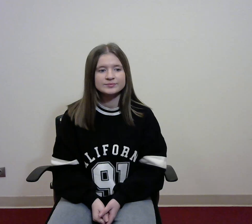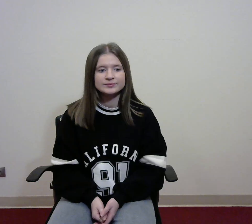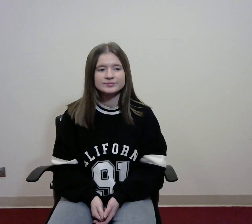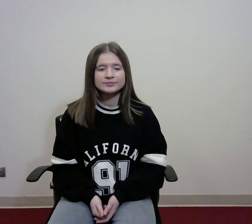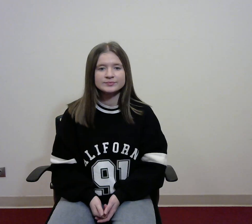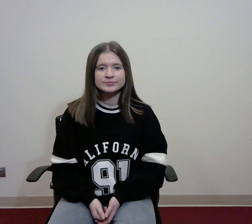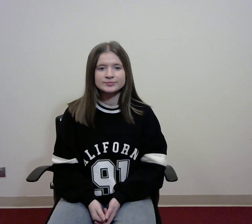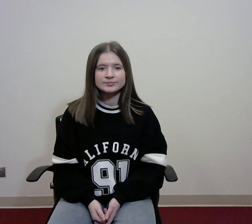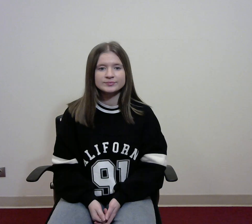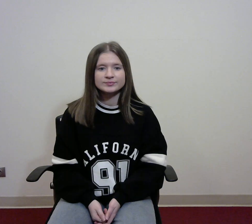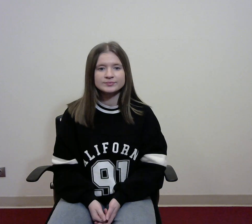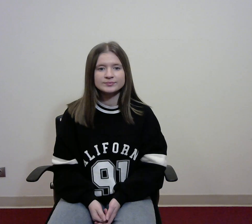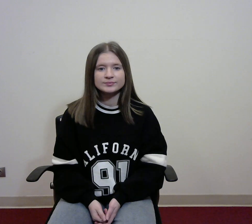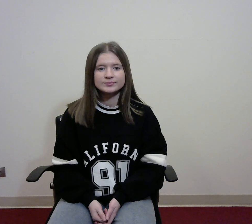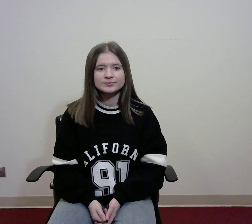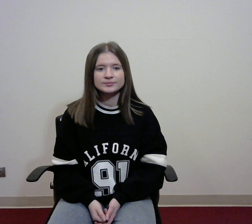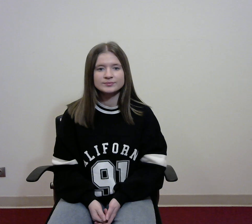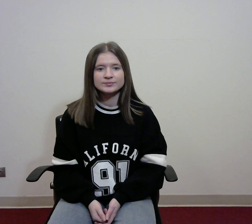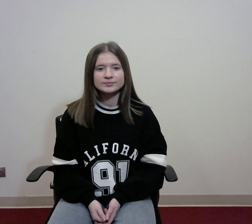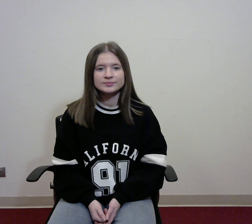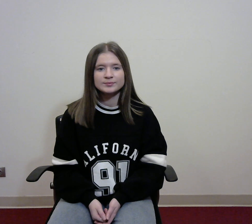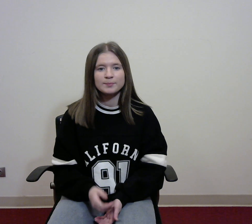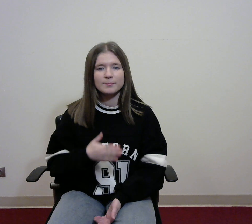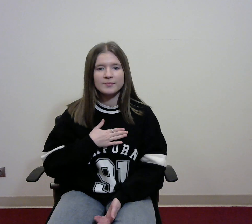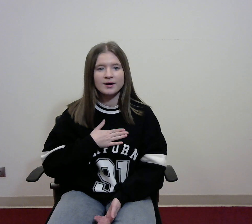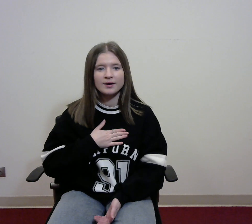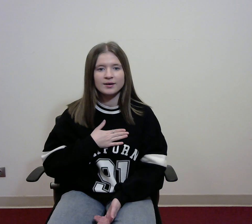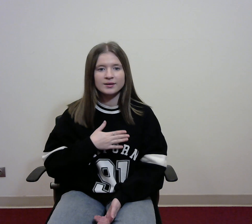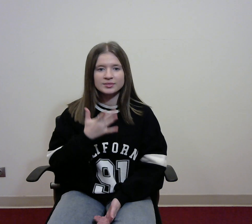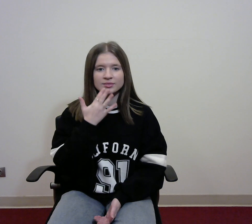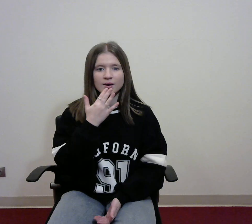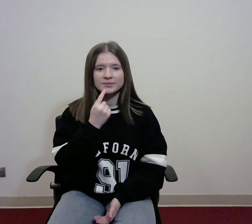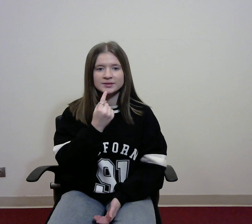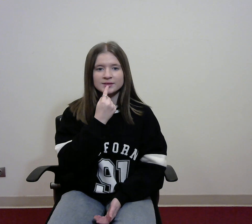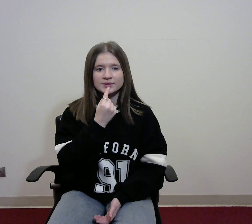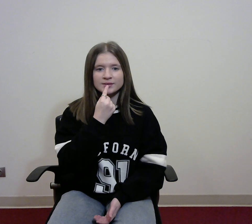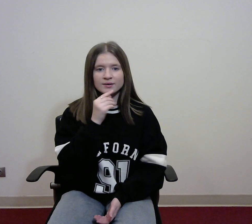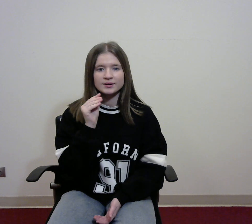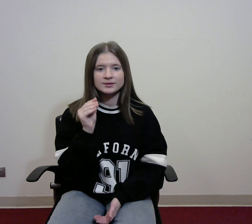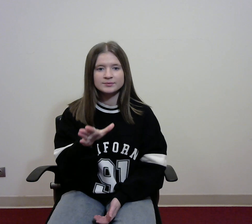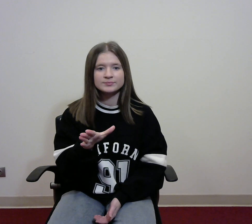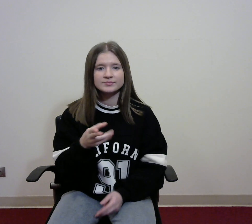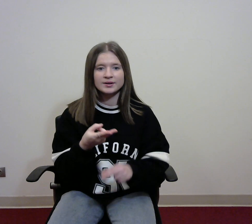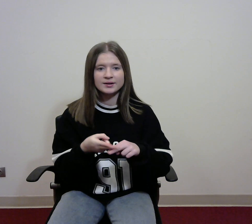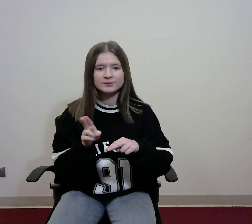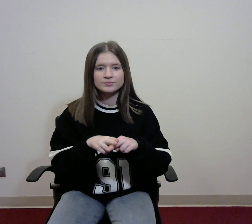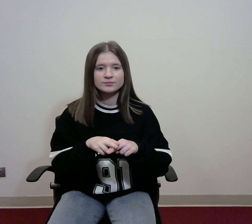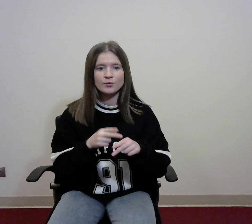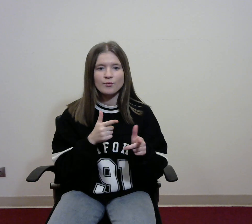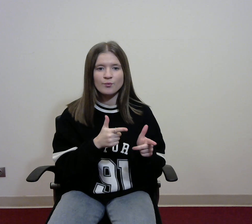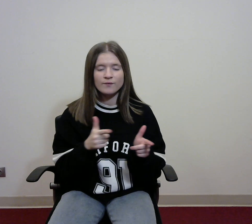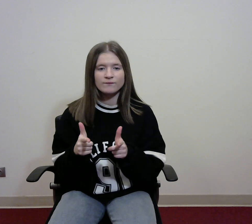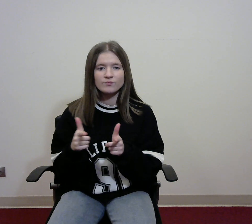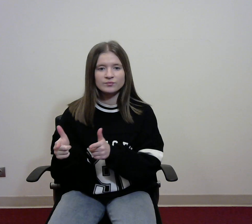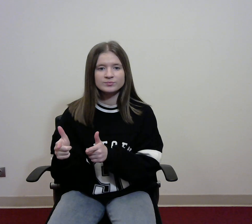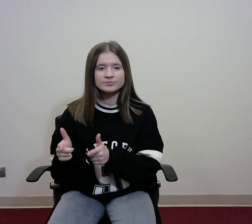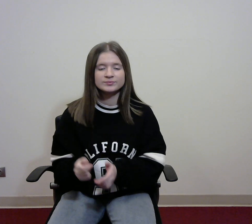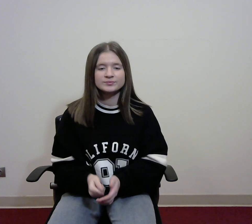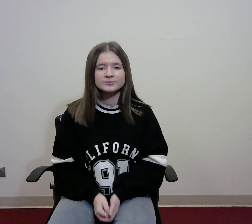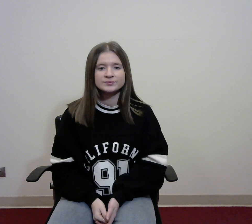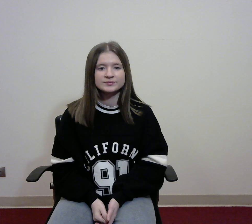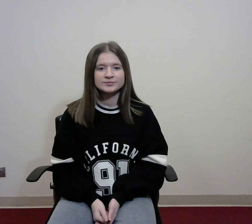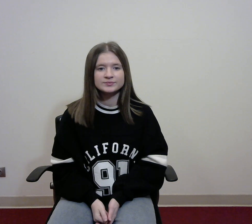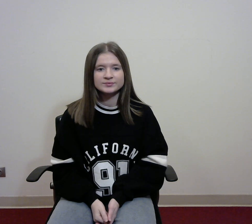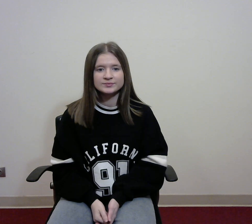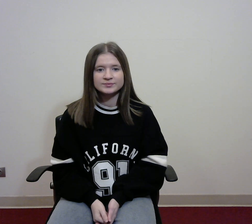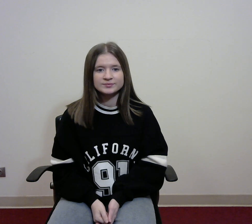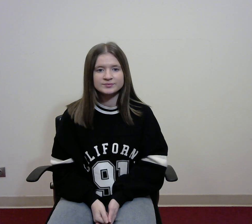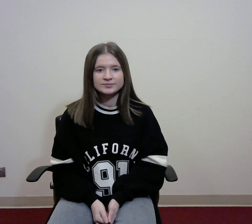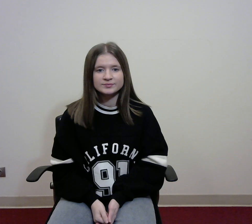Mən xarici dil diplom üçün hazırlaşıram